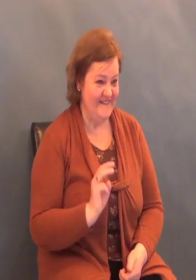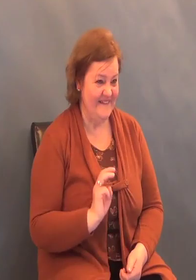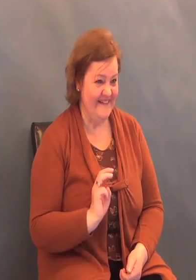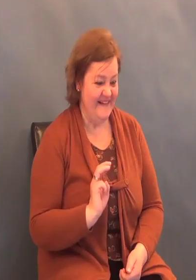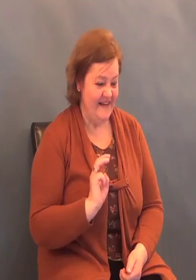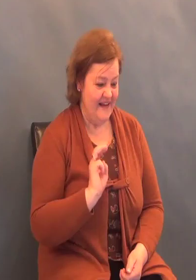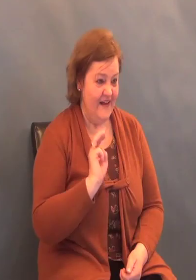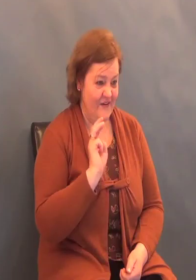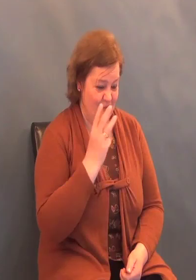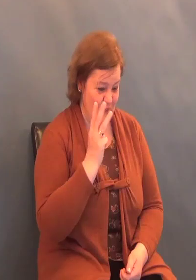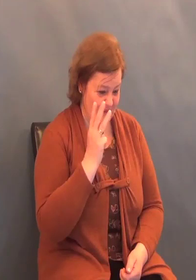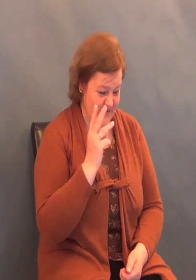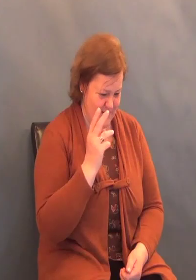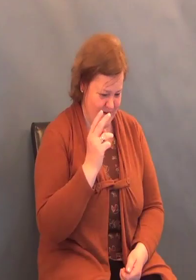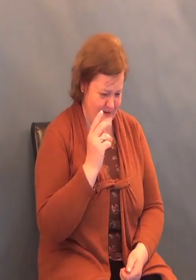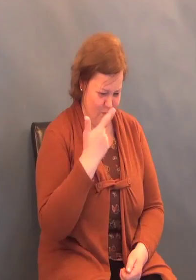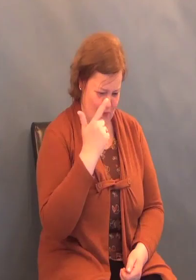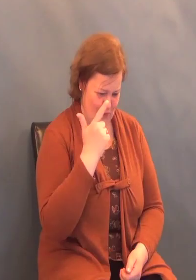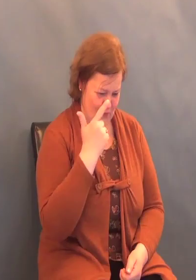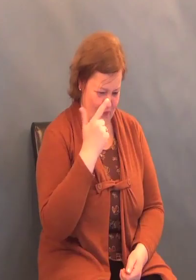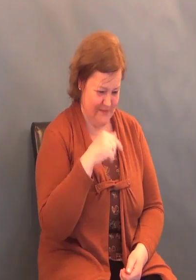Wtorek, drugiego?